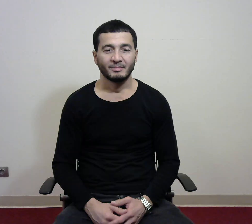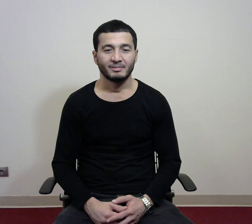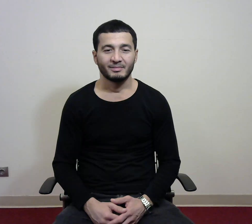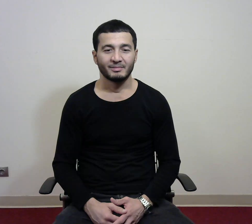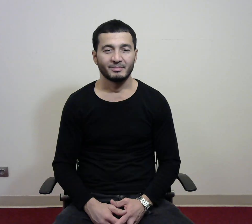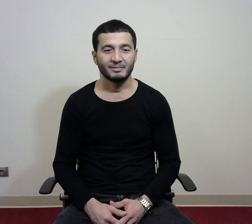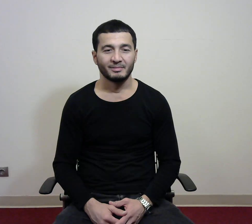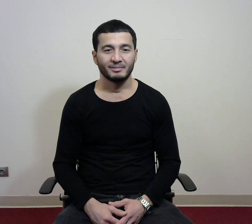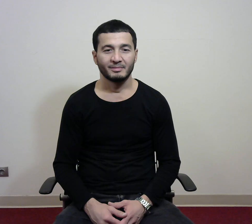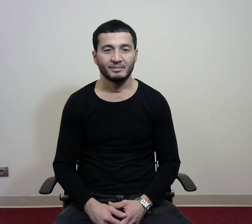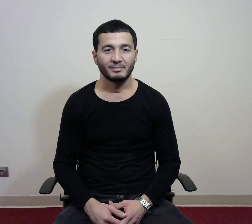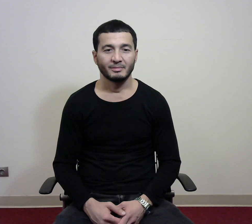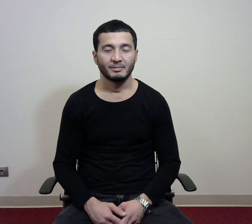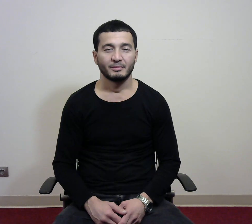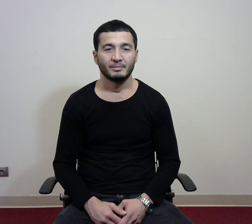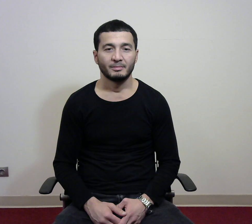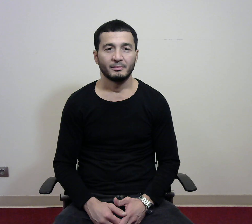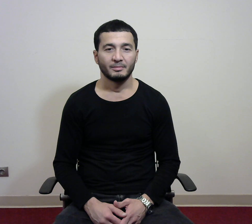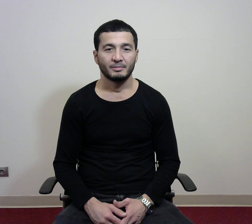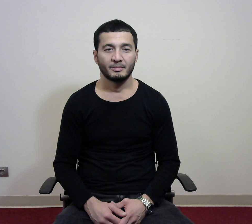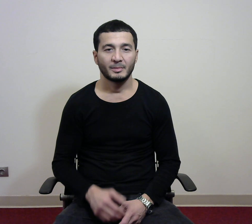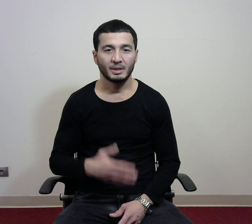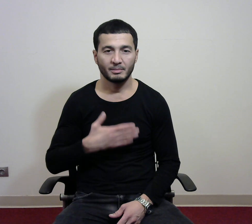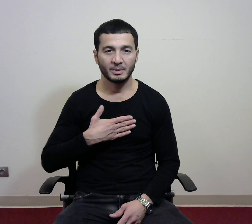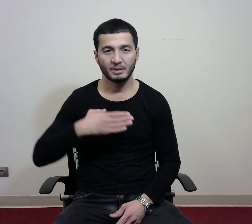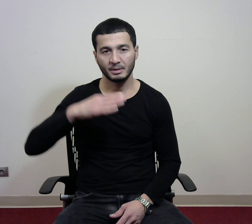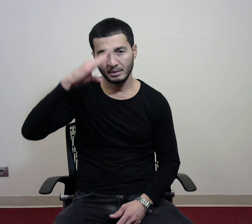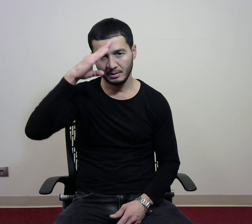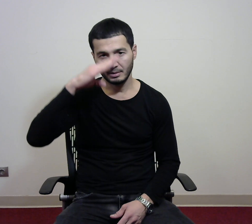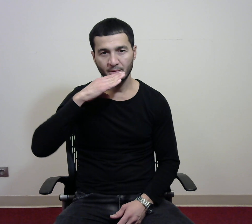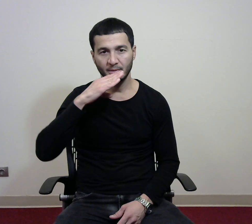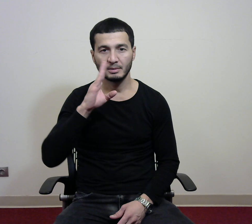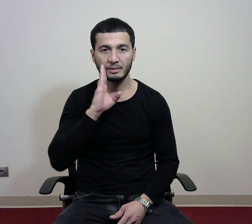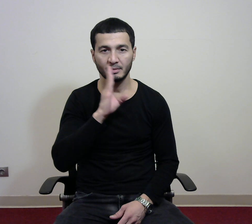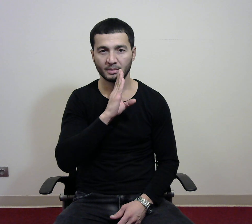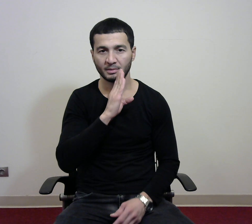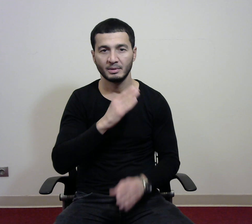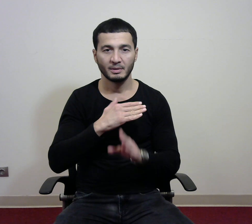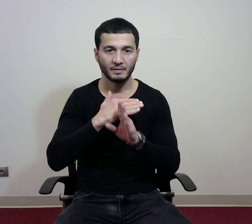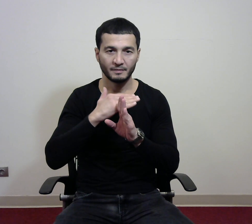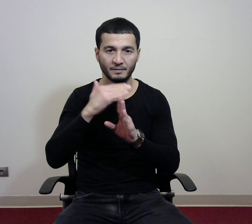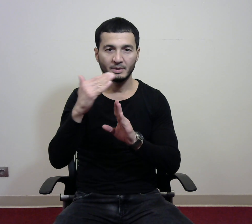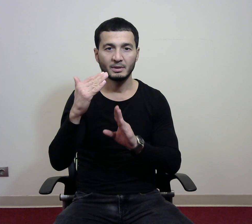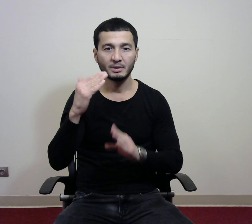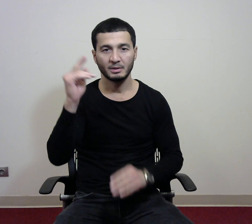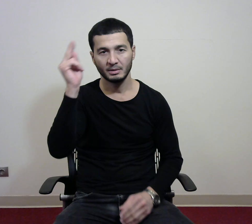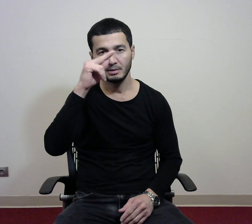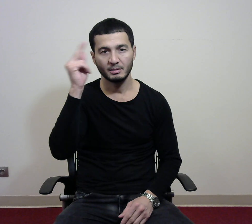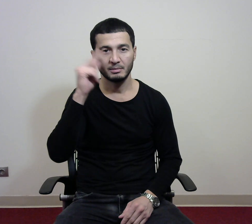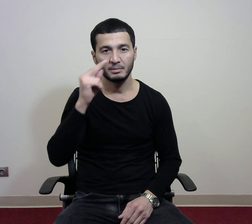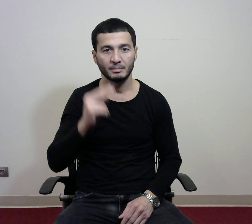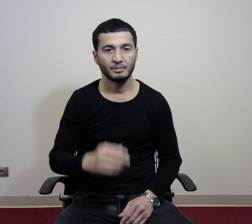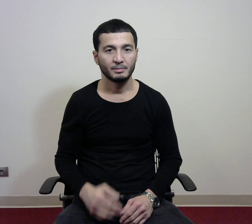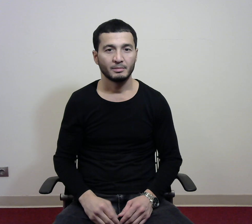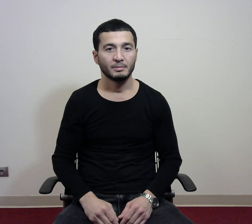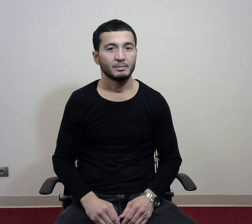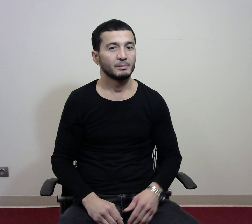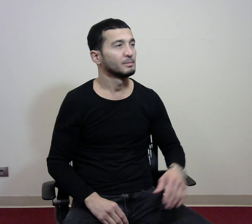Mənim valideynlərim ali təhsillidir